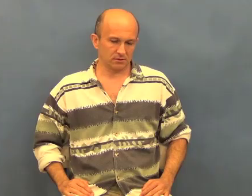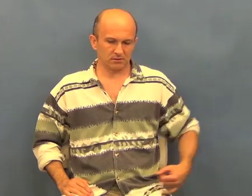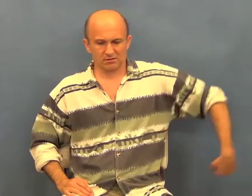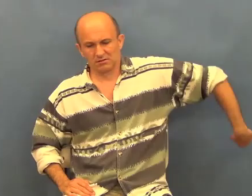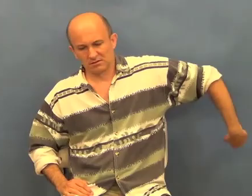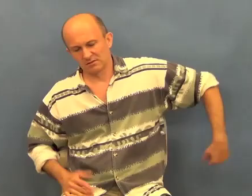Dziwnie trzyma rękę.